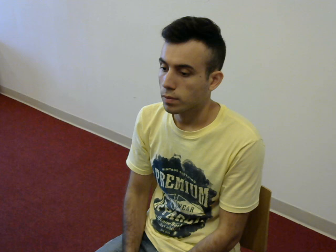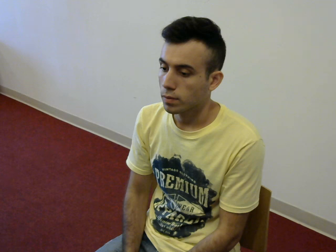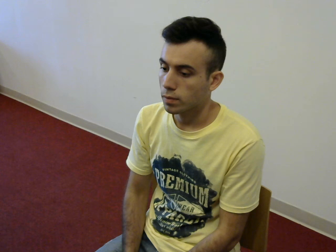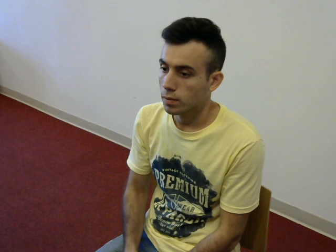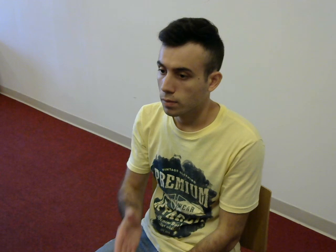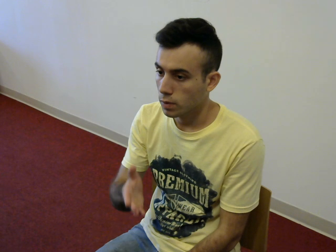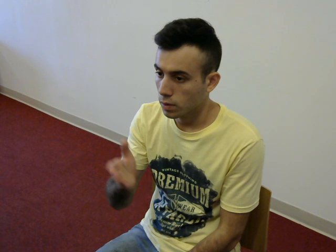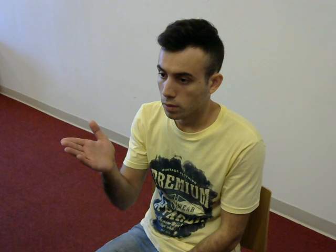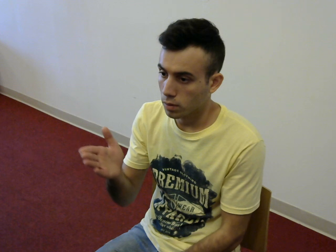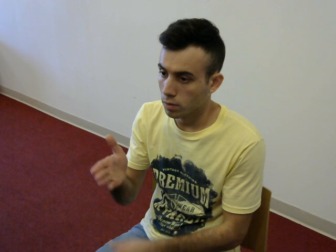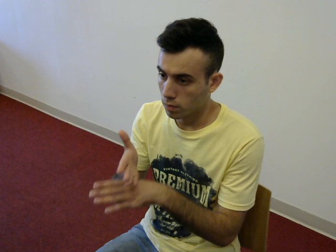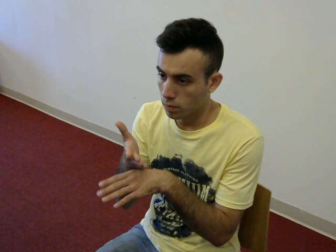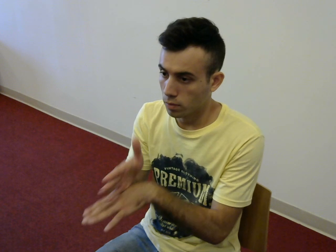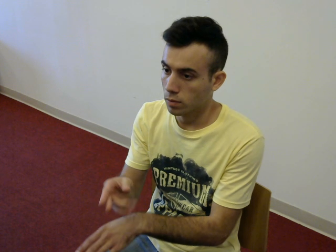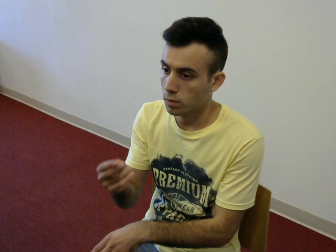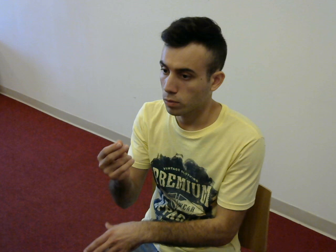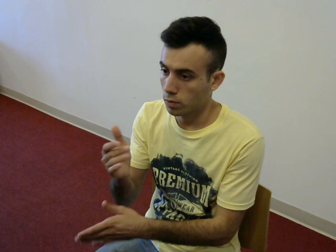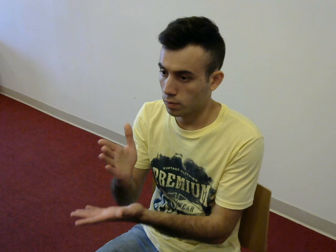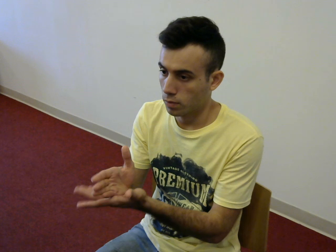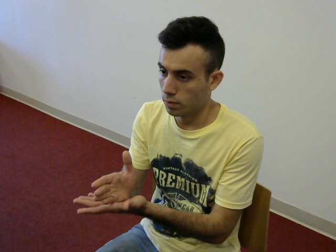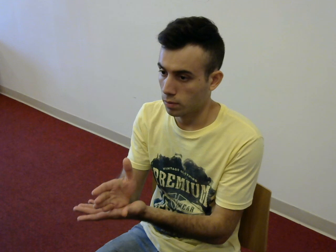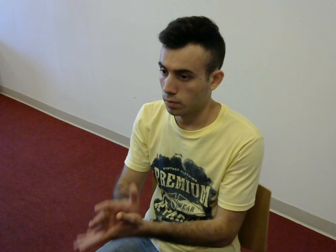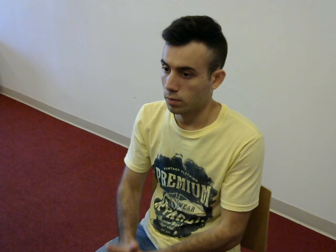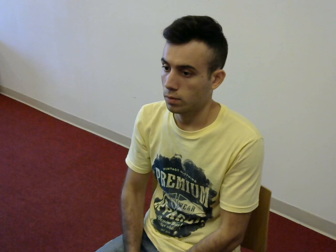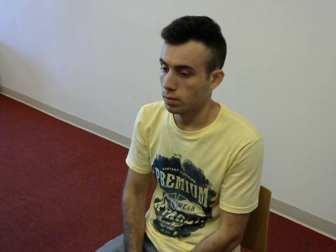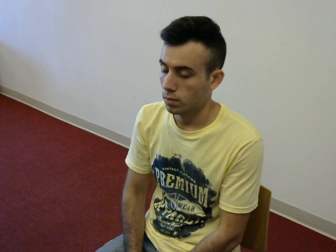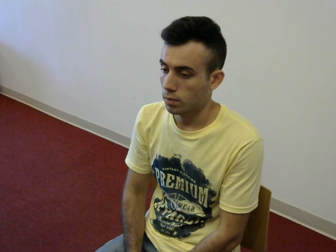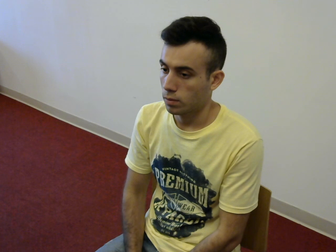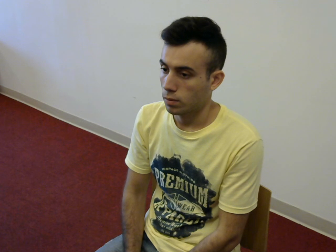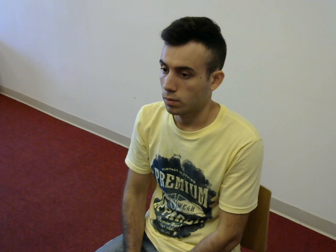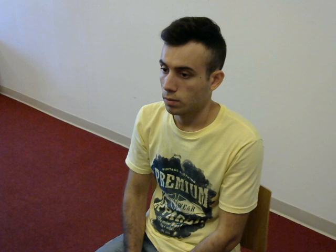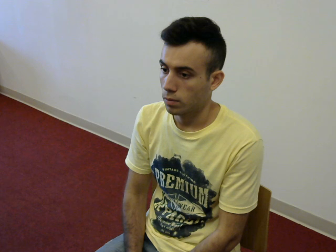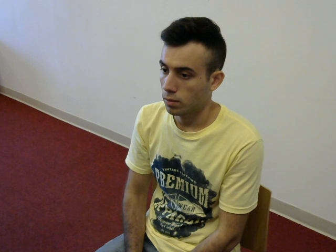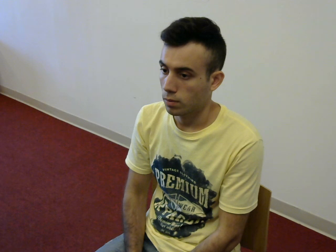Sizdə xırda pul varmı?